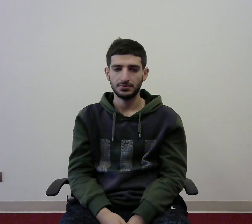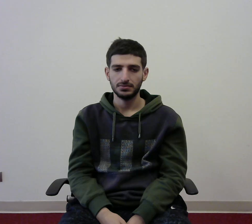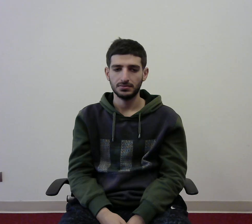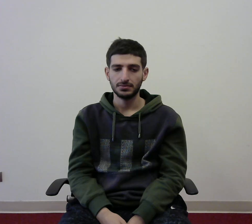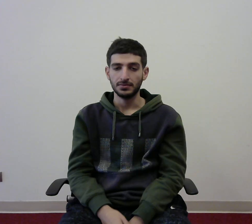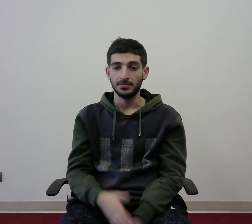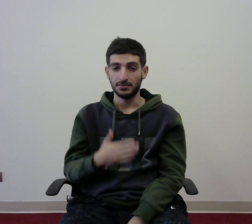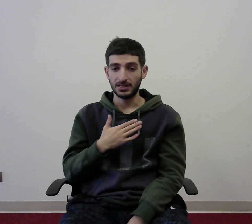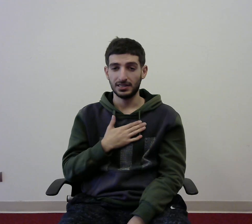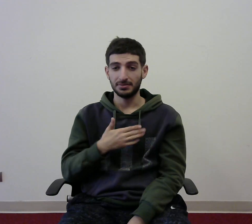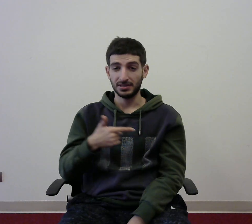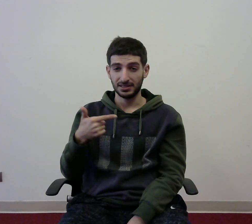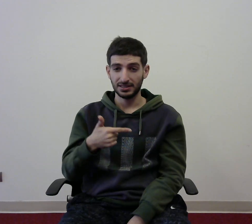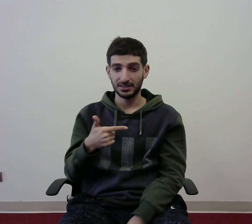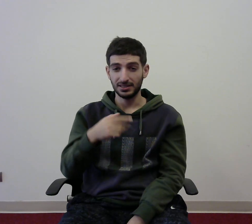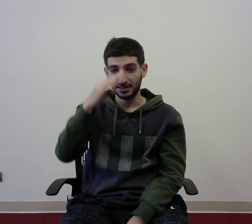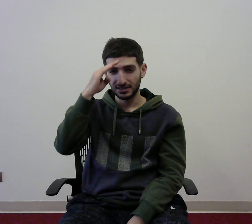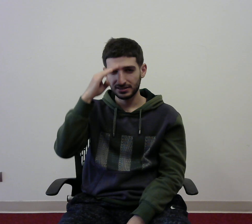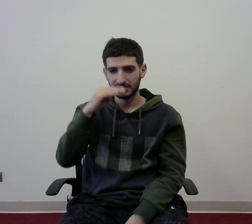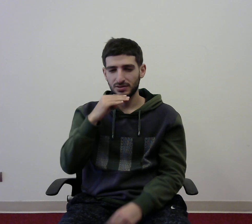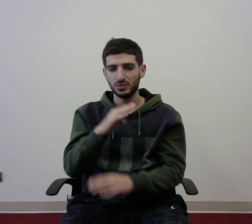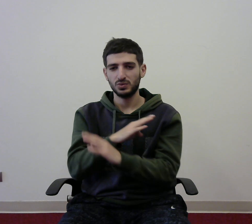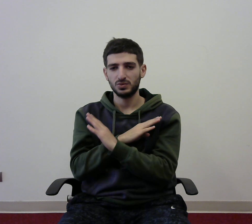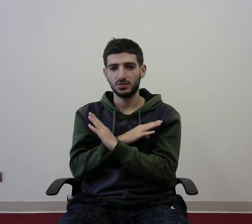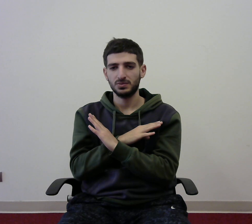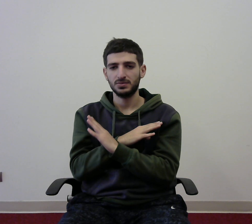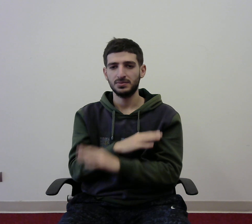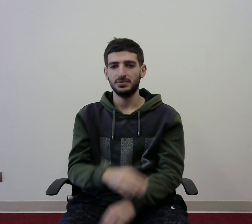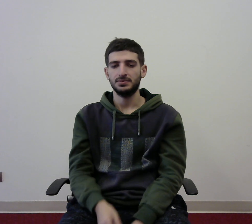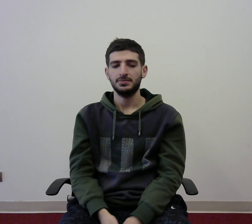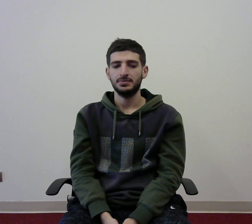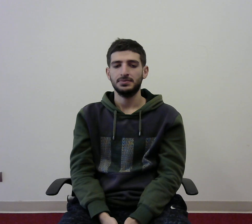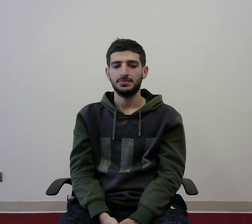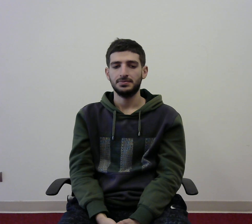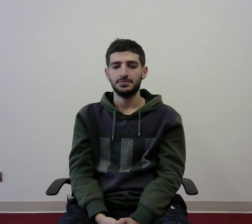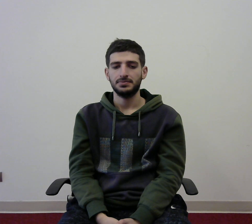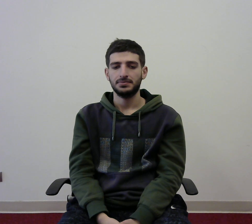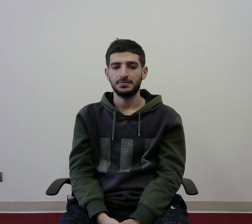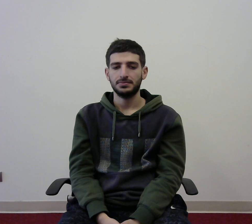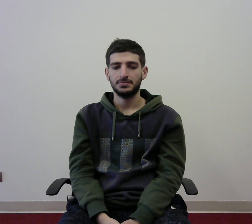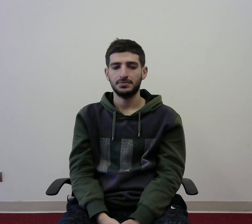Mənim qayınatam rəhmətə gedib